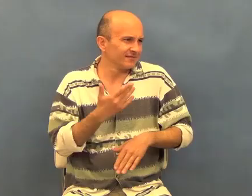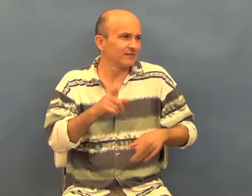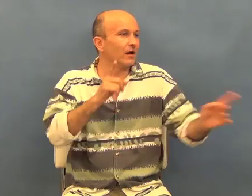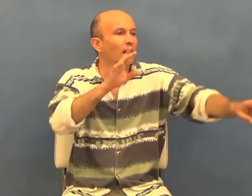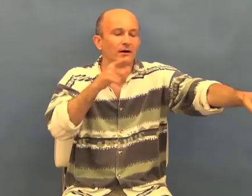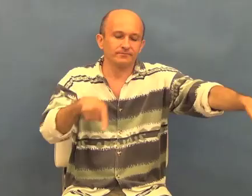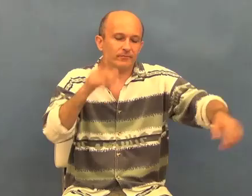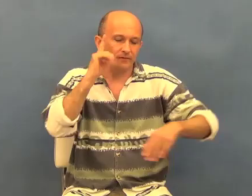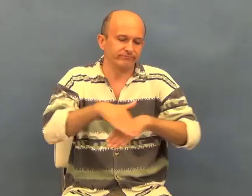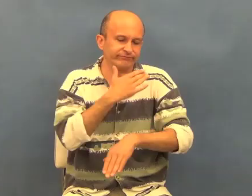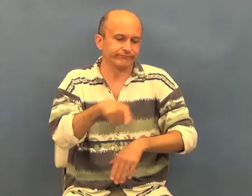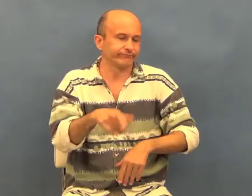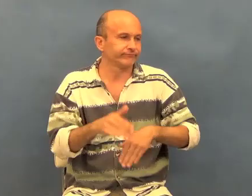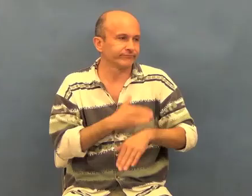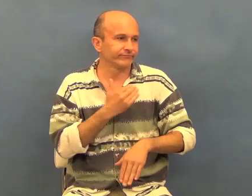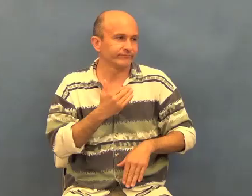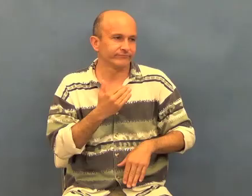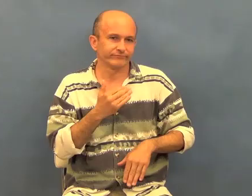A tak, tak, wiem, nagość, nagość.